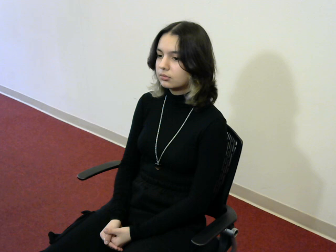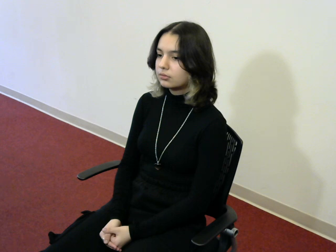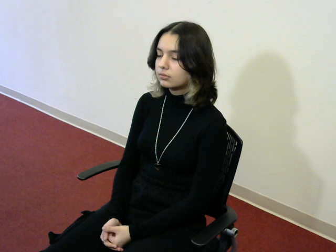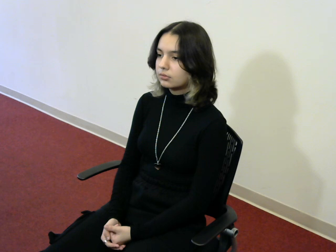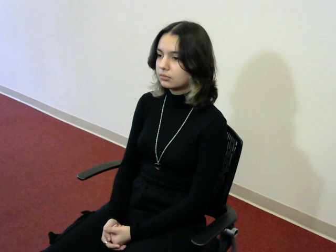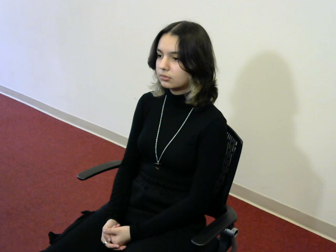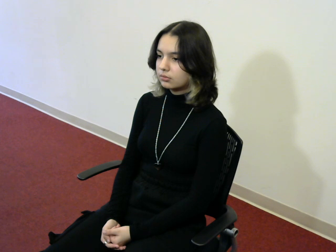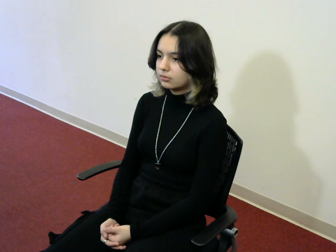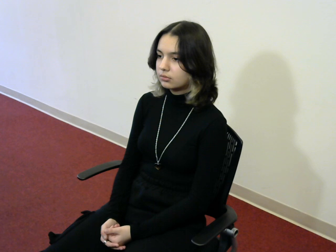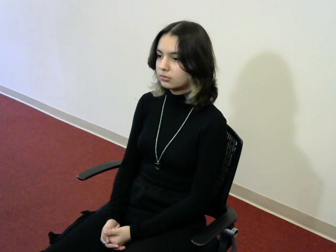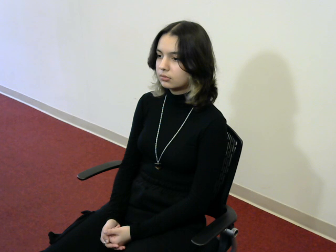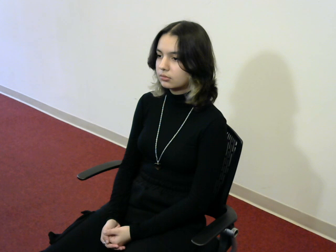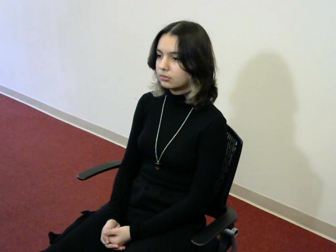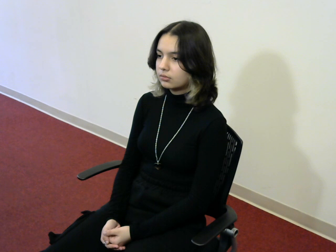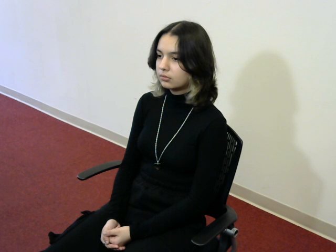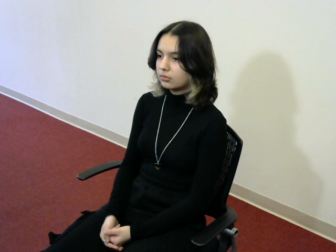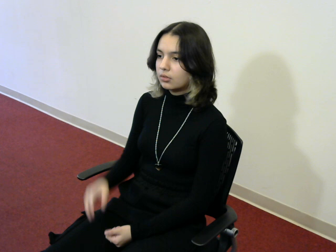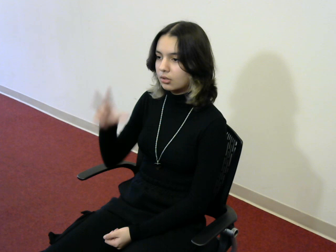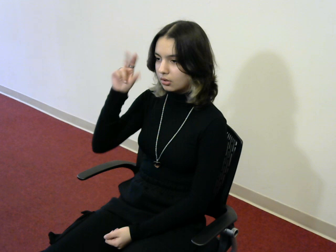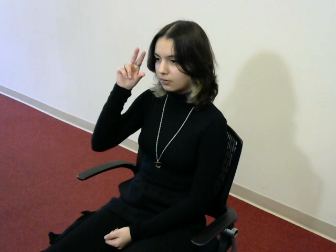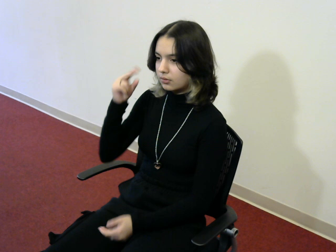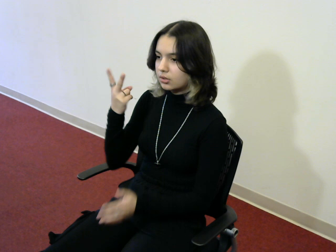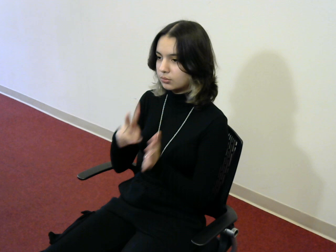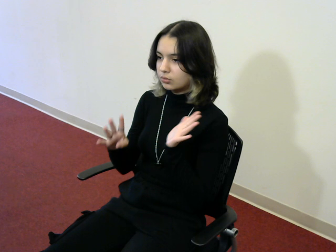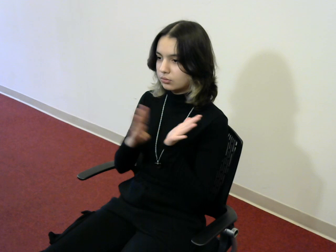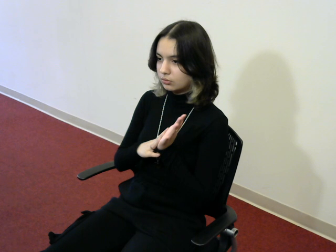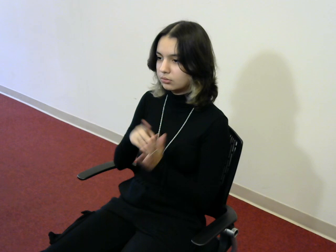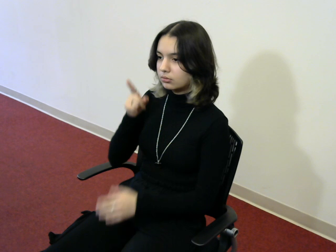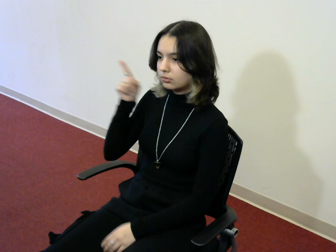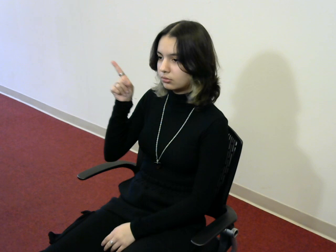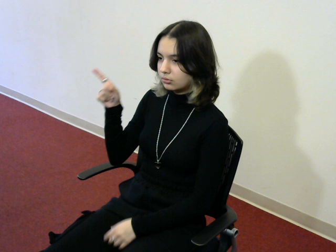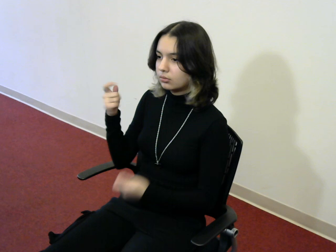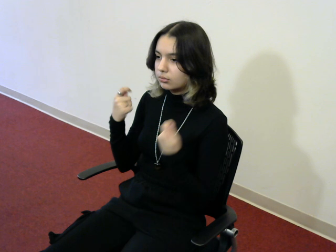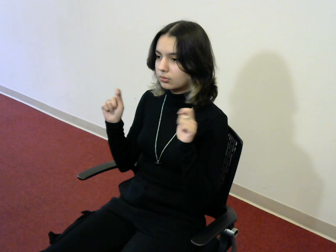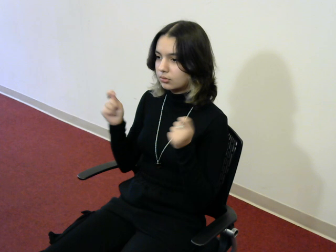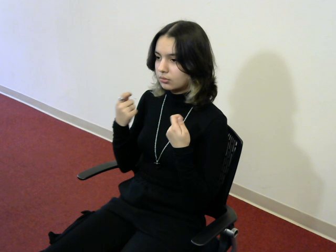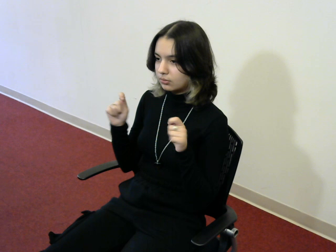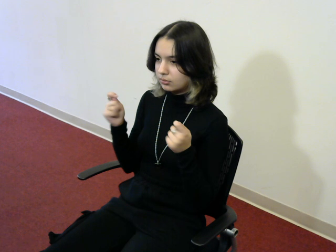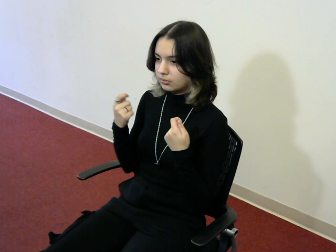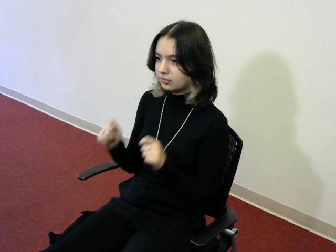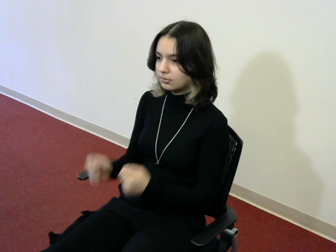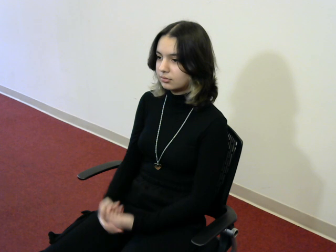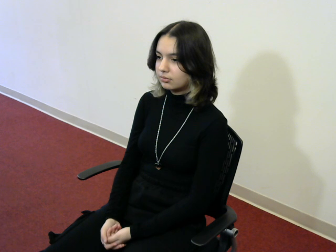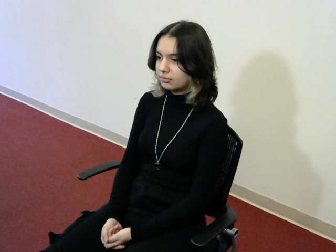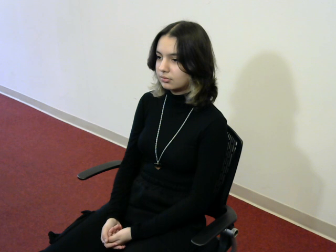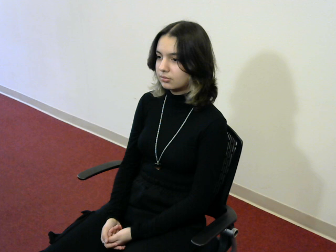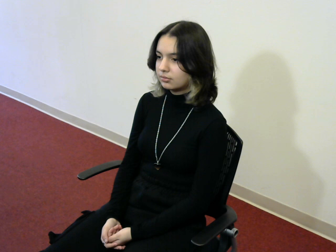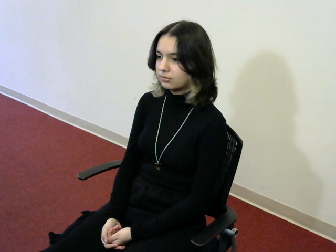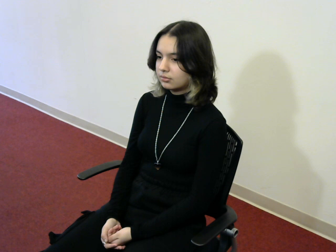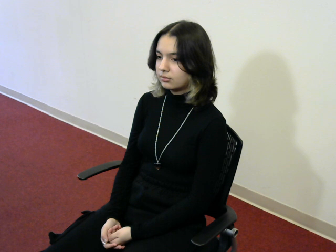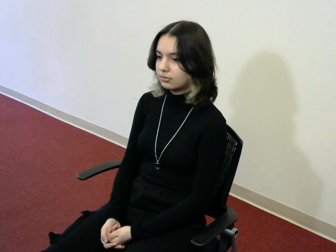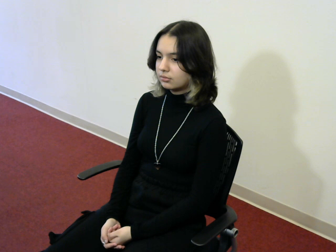Ayın 29-u onun toyudur